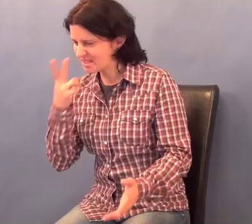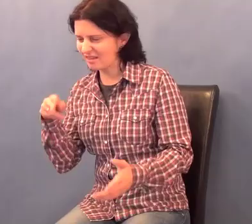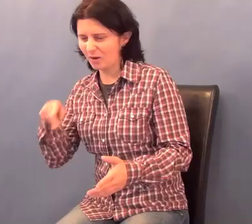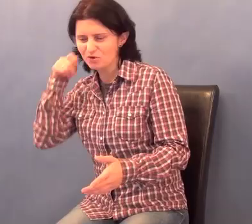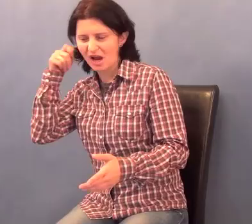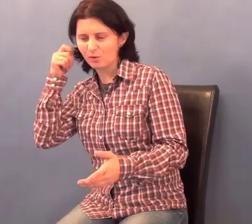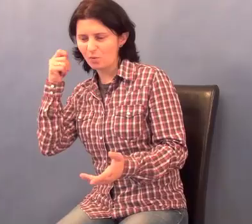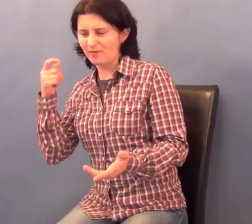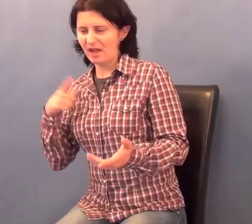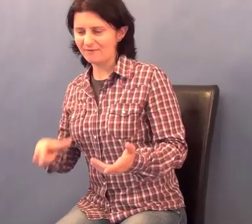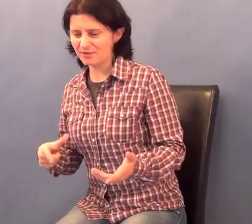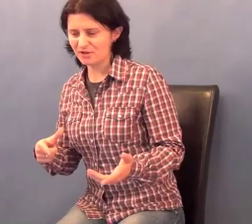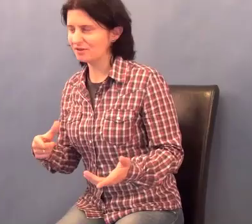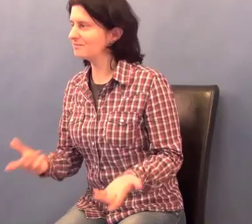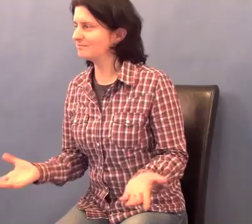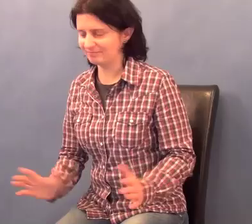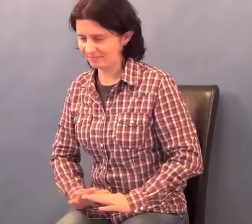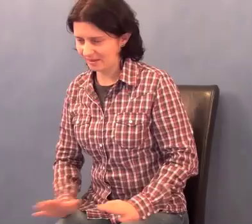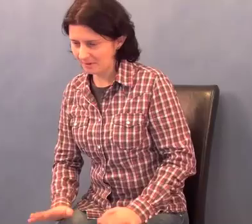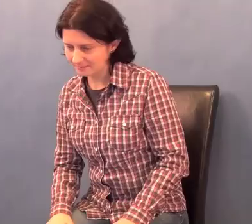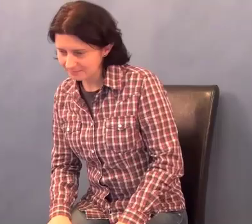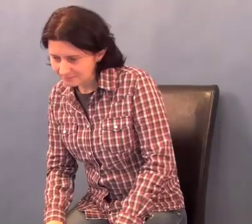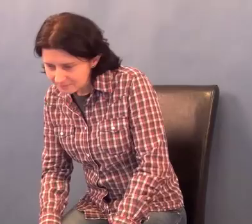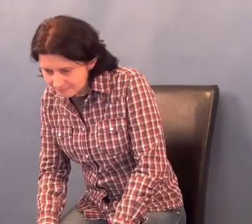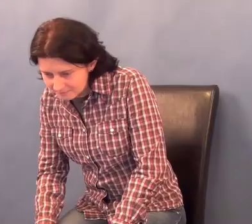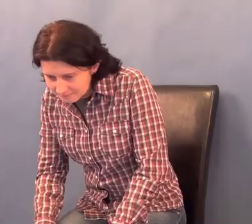Mam wolne, ale widzę, że będę u dziadków na wsi.